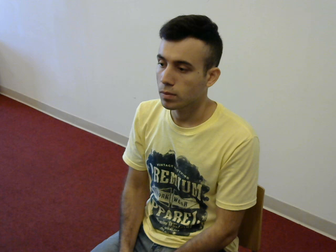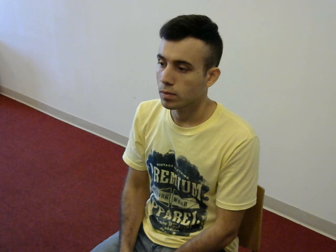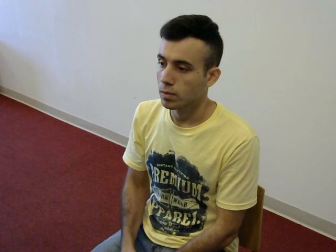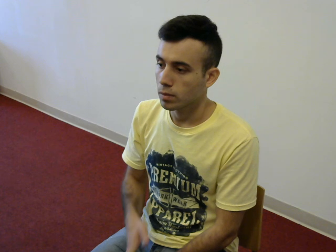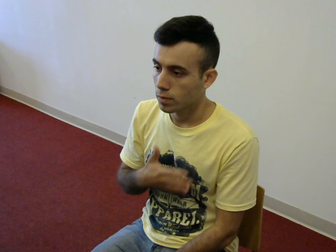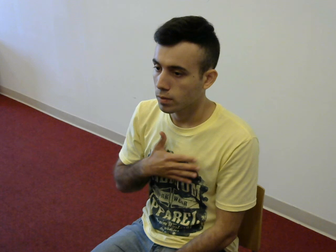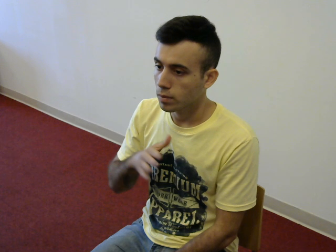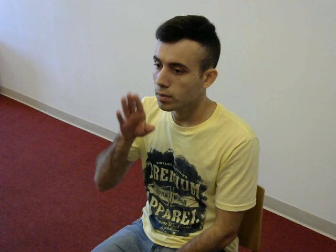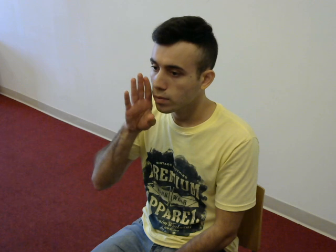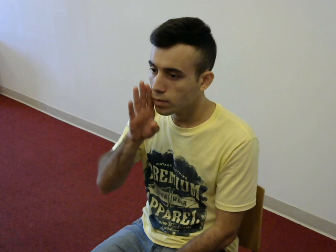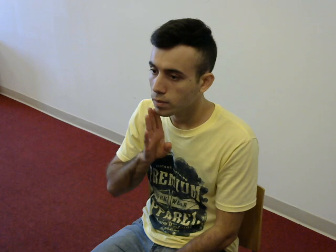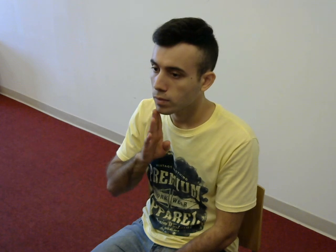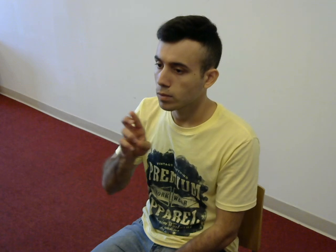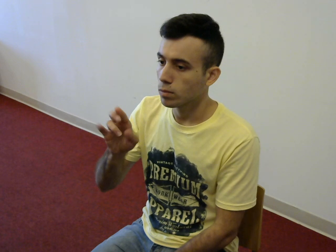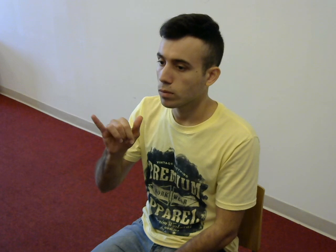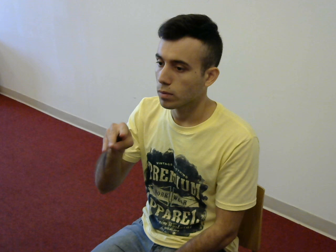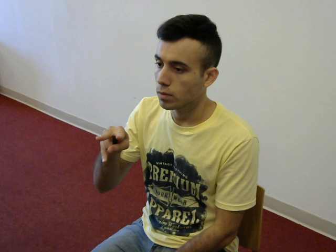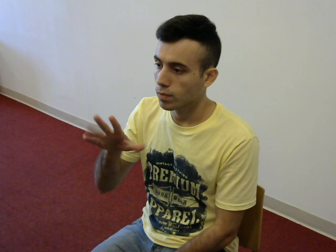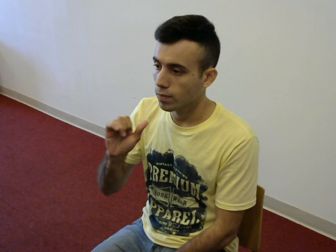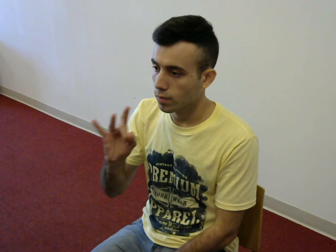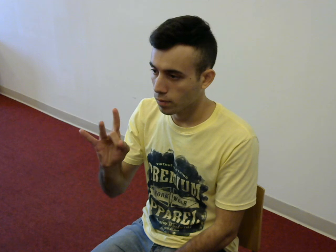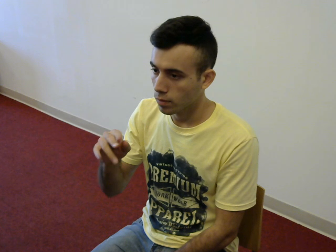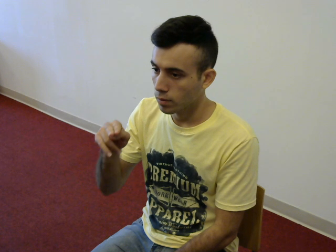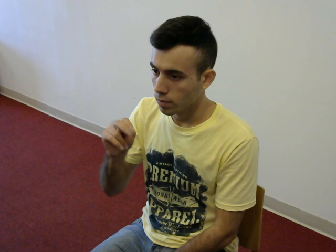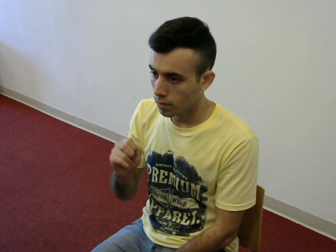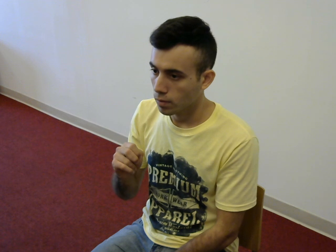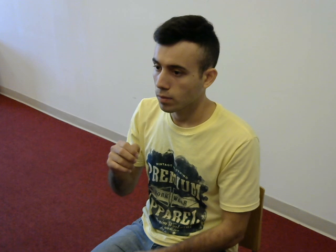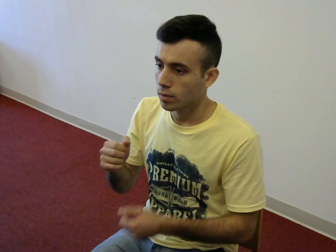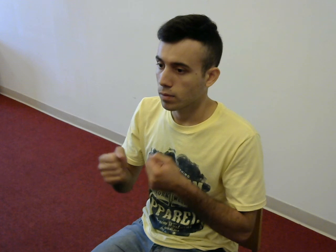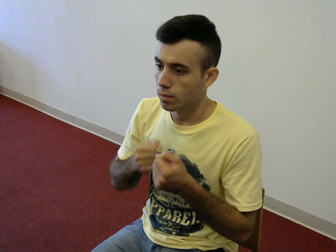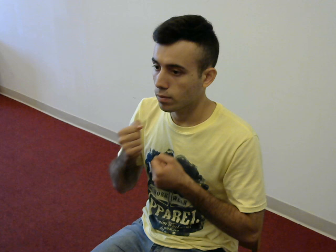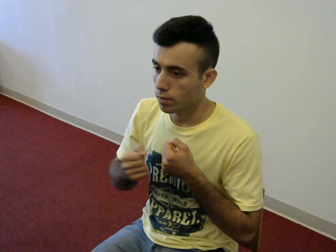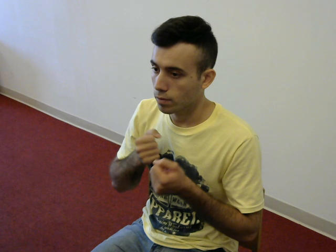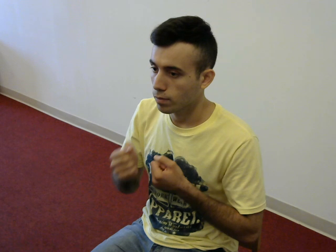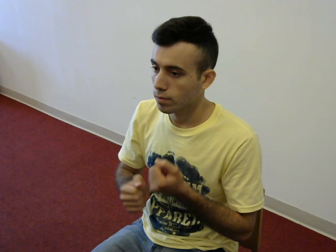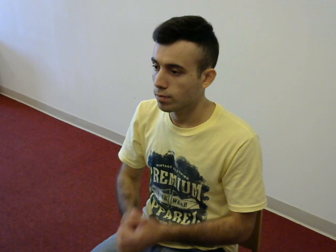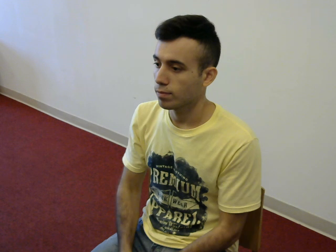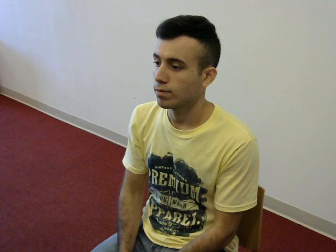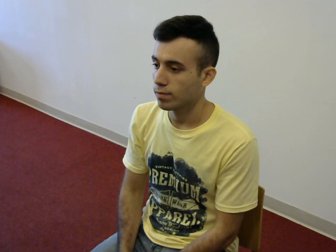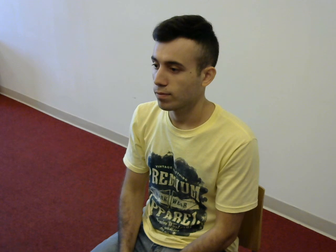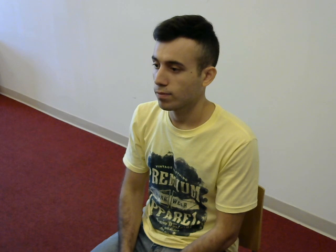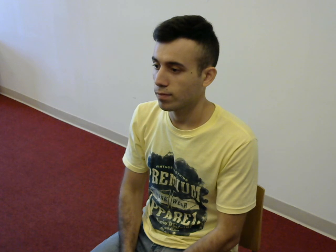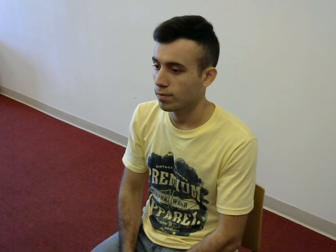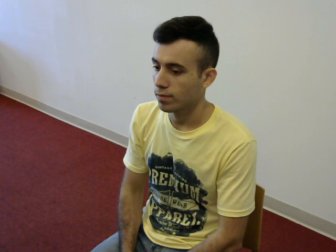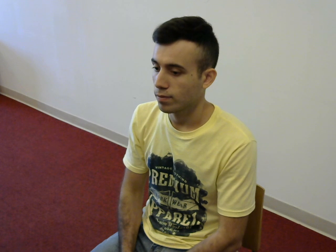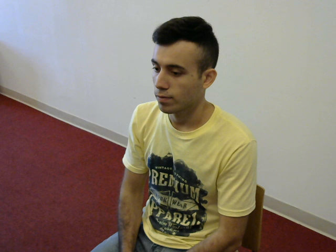Mən səhərlər bulvarda qaçıram